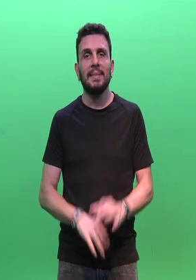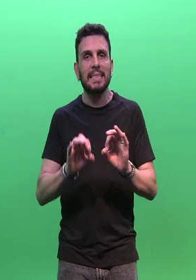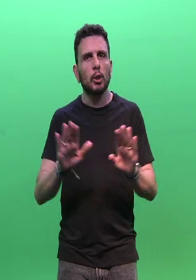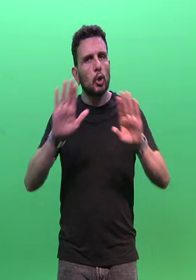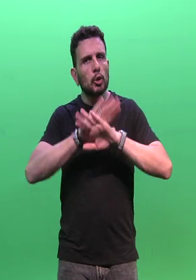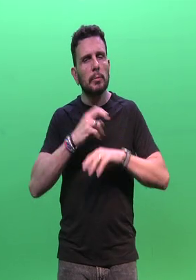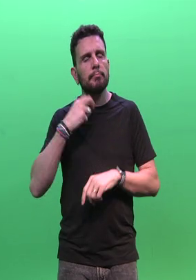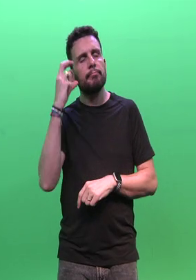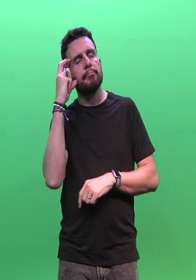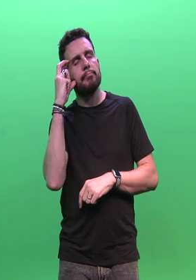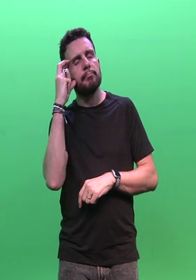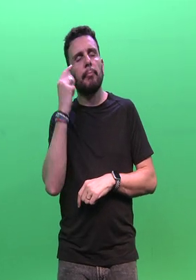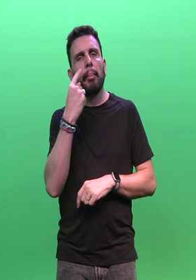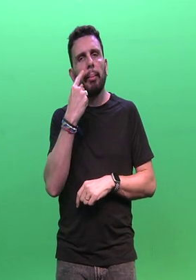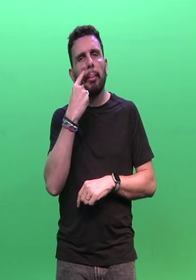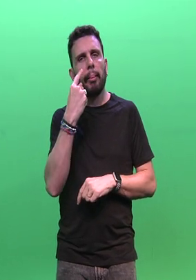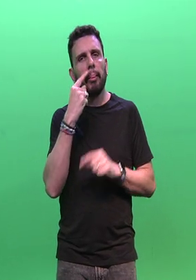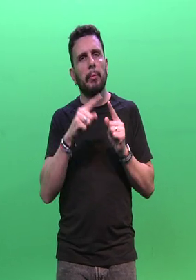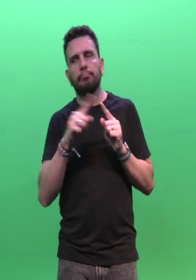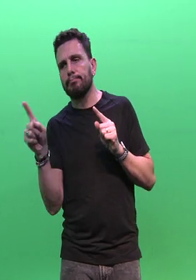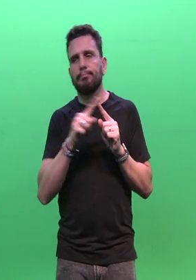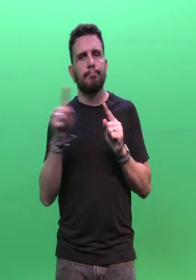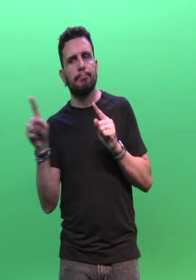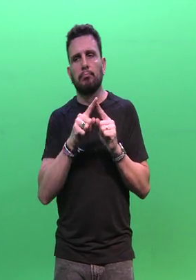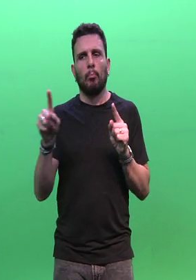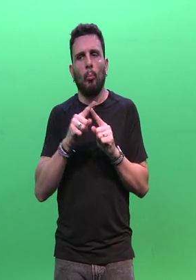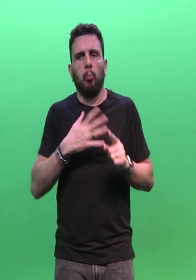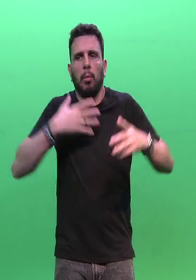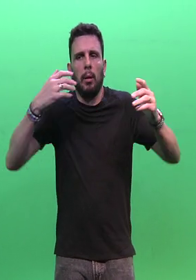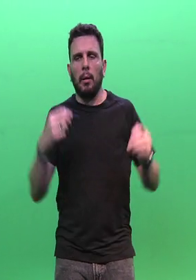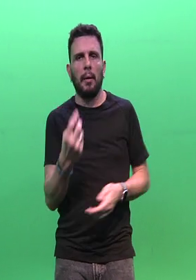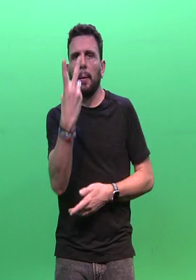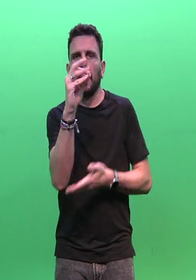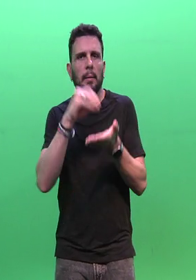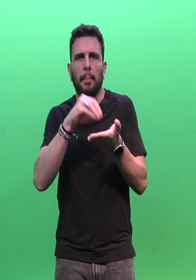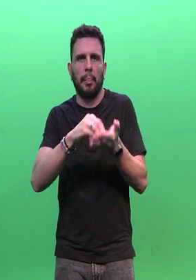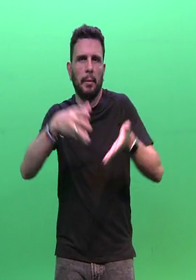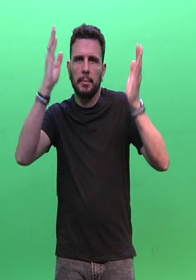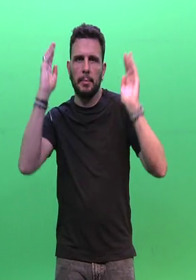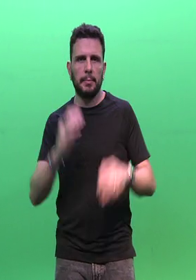A la nit ja sé que he d'anar moltes vegades al lavabo, potser vint vegades!